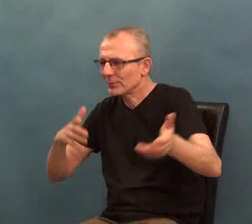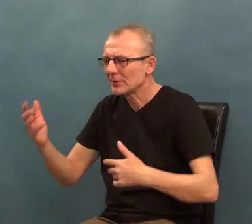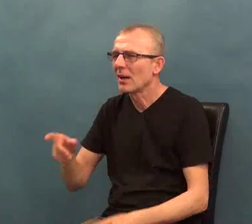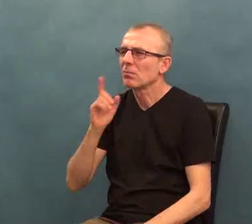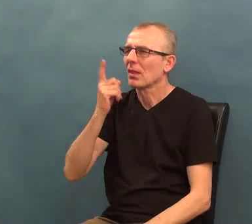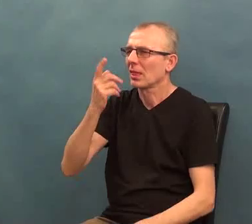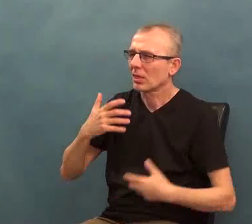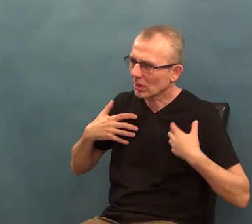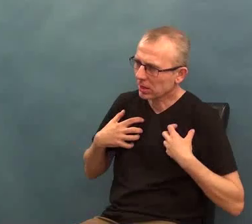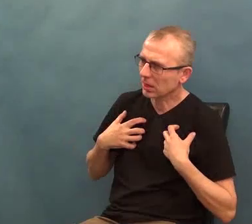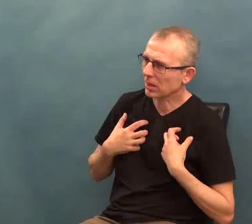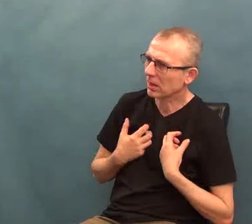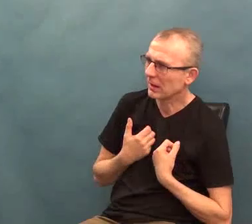Jeden mężczyzna był bardzo zmęczony.